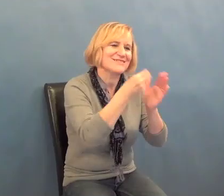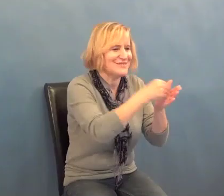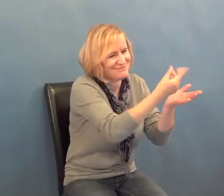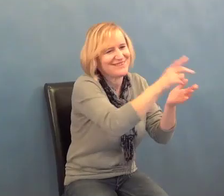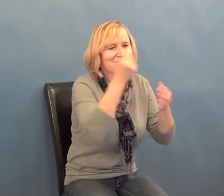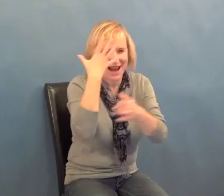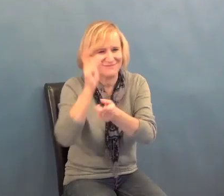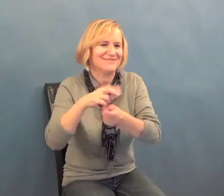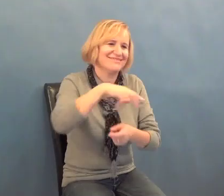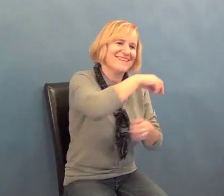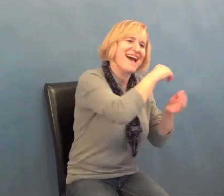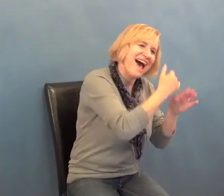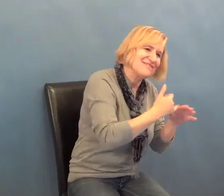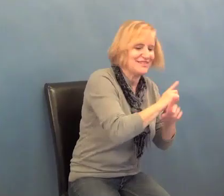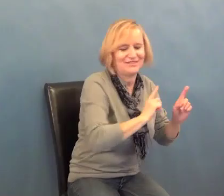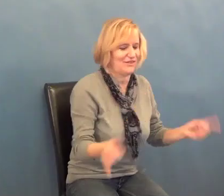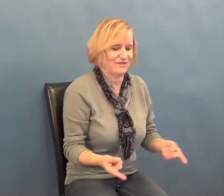Nie wolno w stroju kąpielowym iść do miasta na zakupy, na plażę, czy do kawiarni.